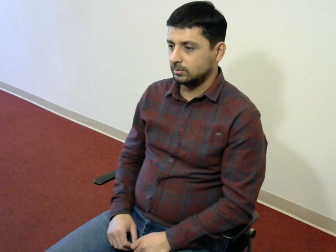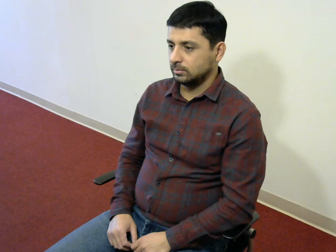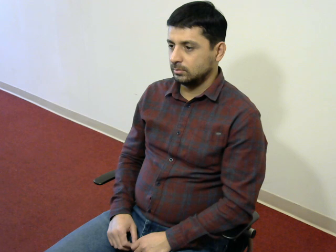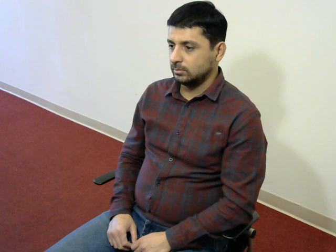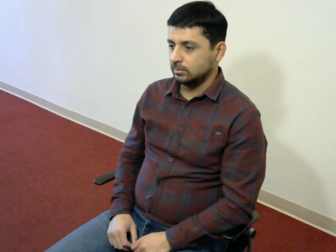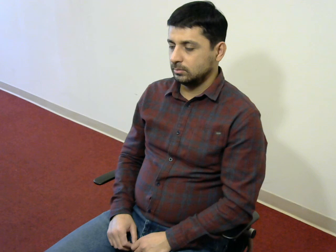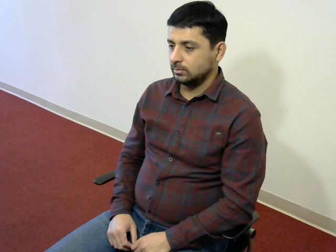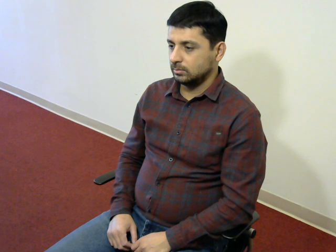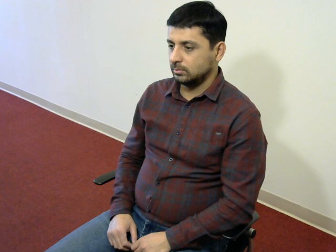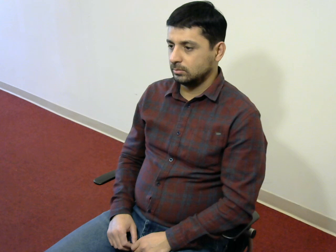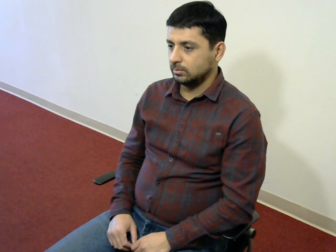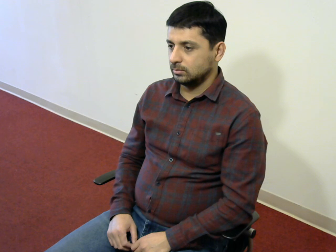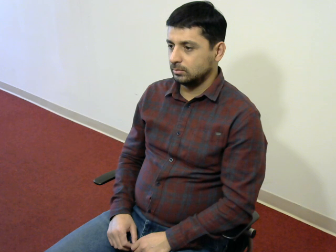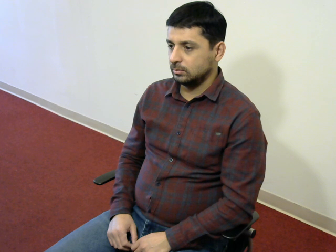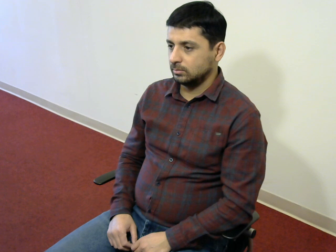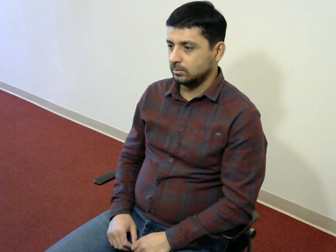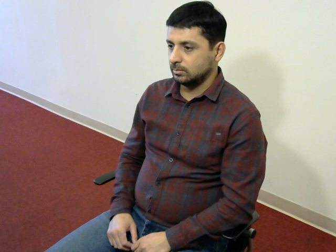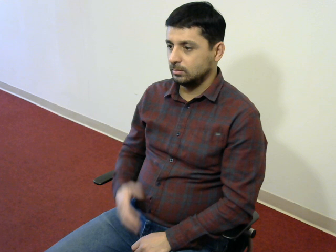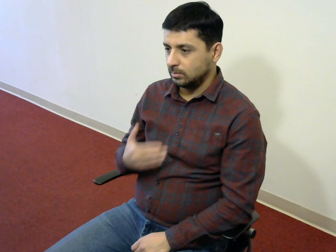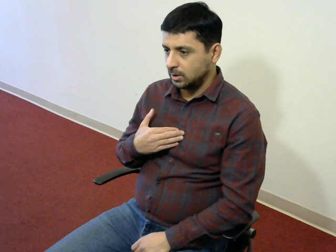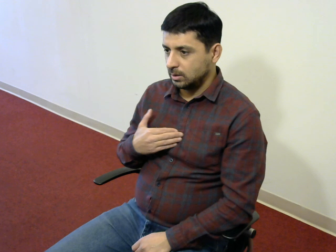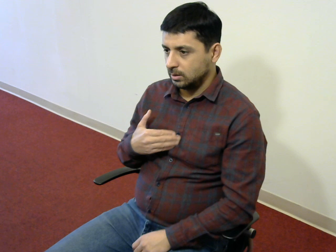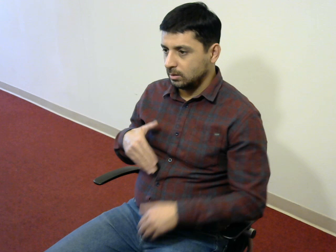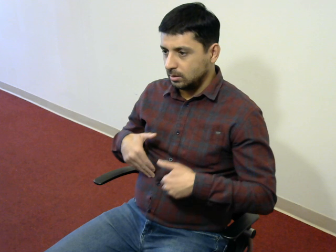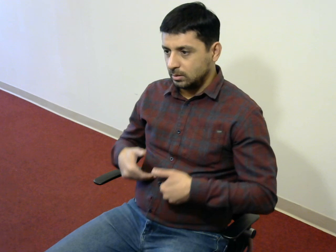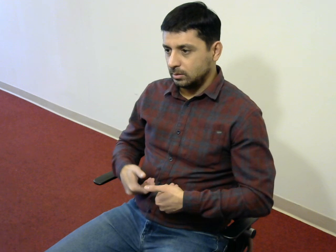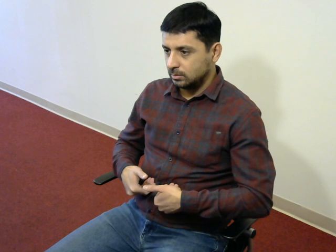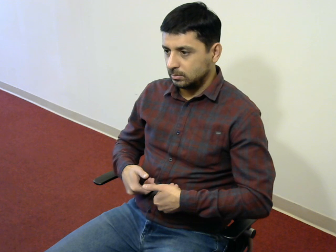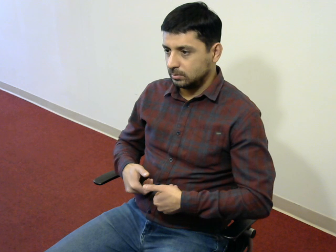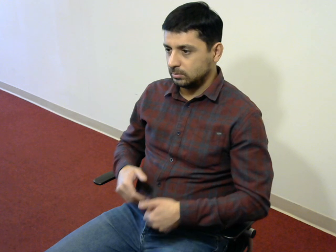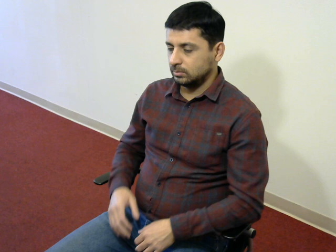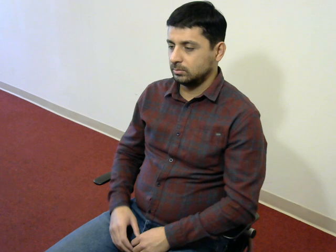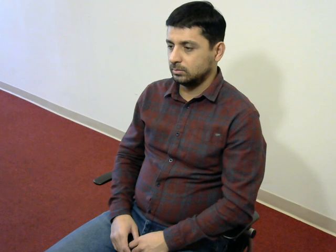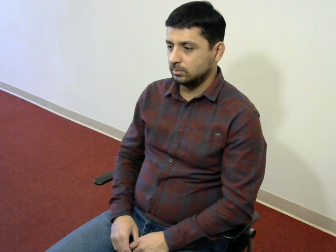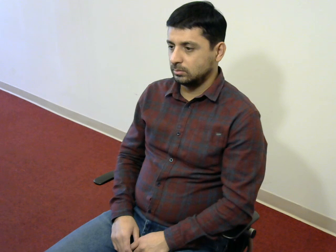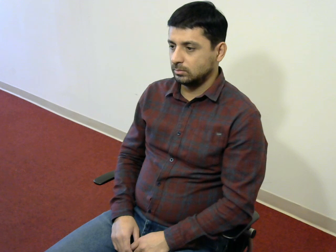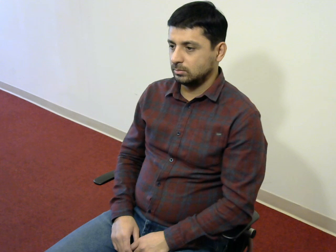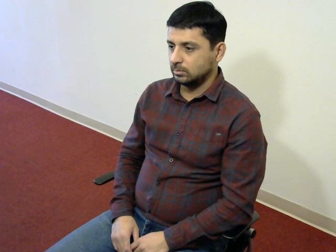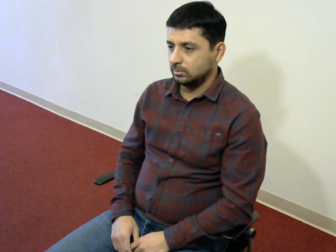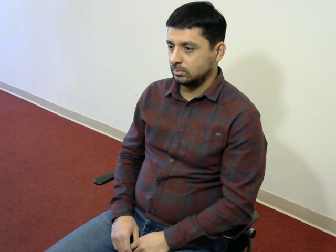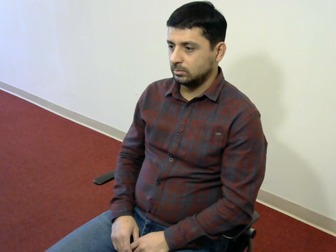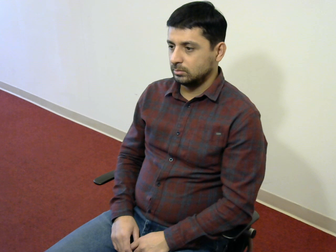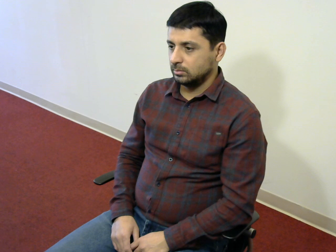Mən acmışam